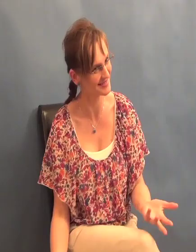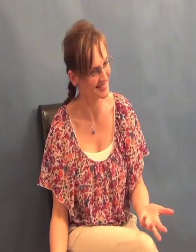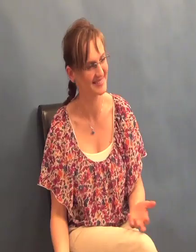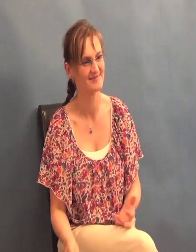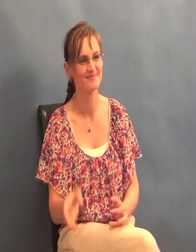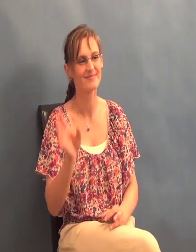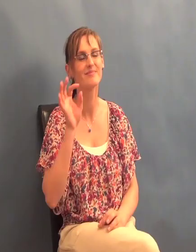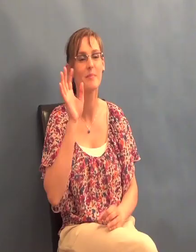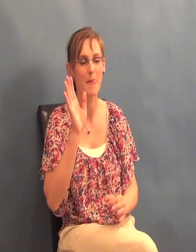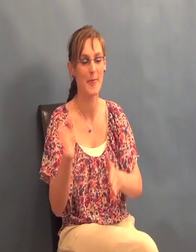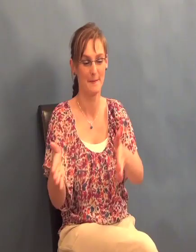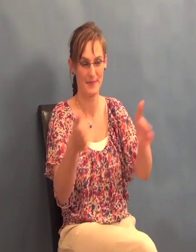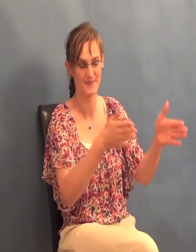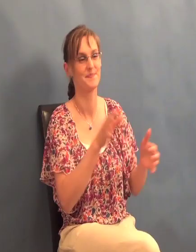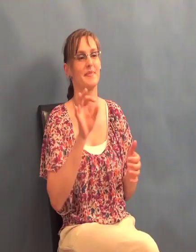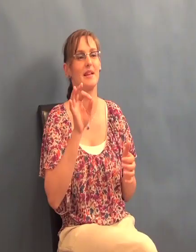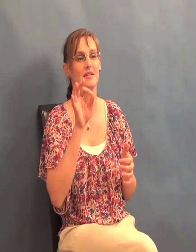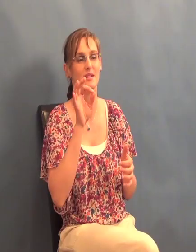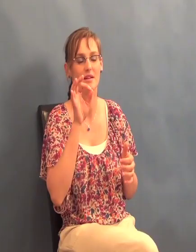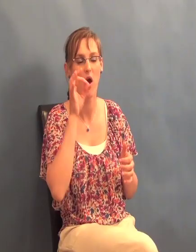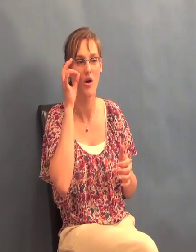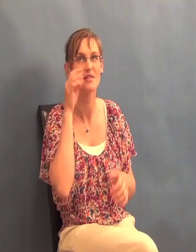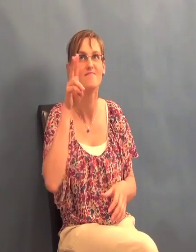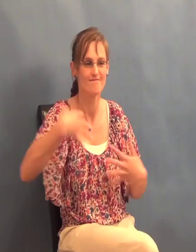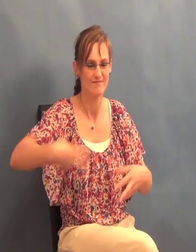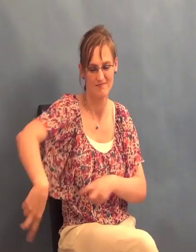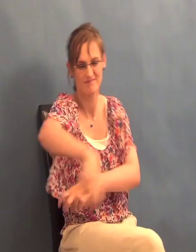Dobrze, potem kot patrzy w górę, denerwuje się i chodzi w kółko.